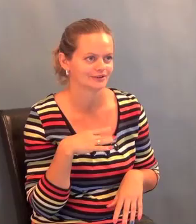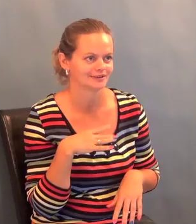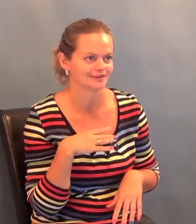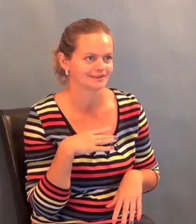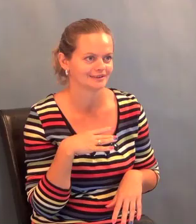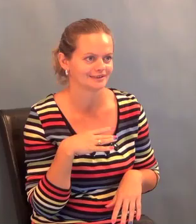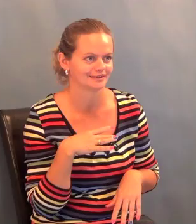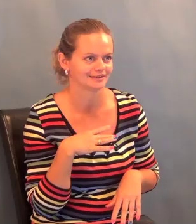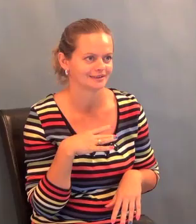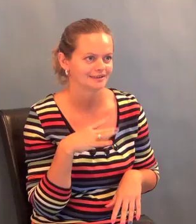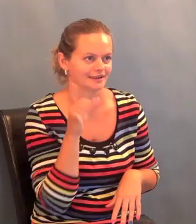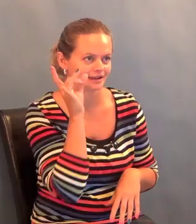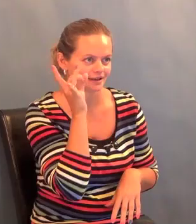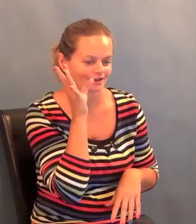Wolne?